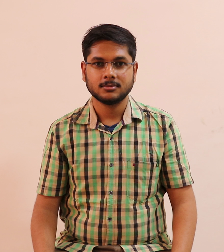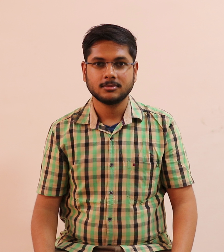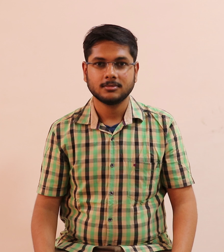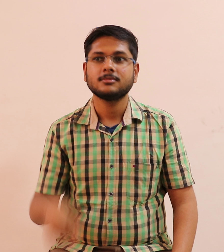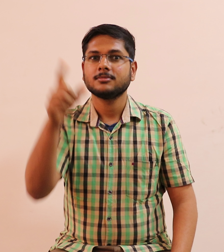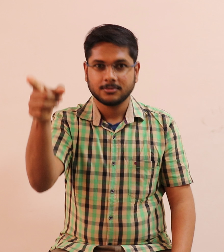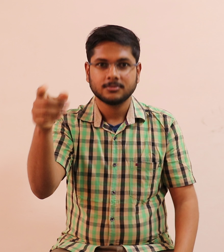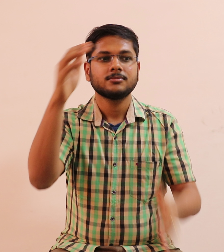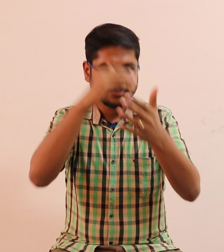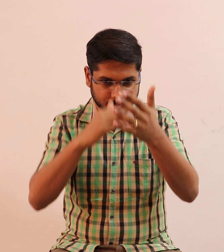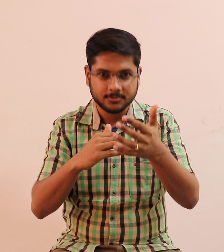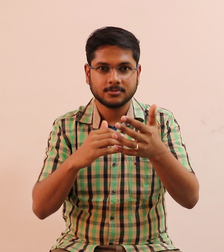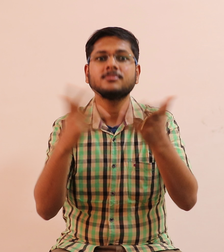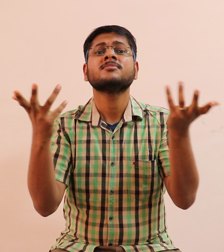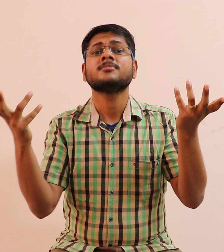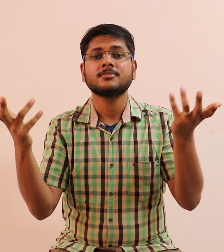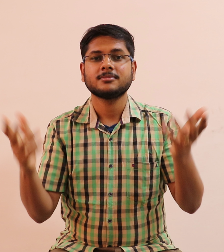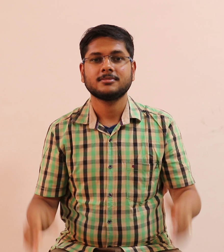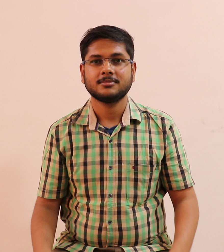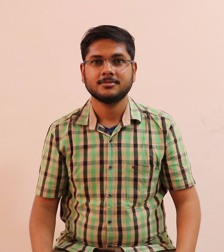are you hiding something